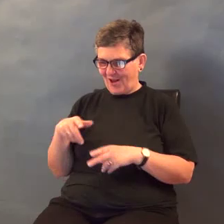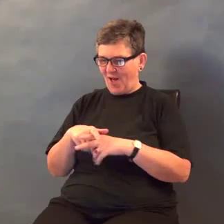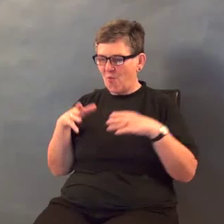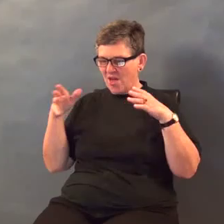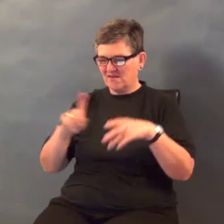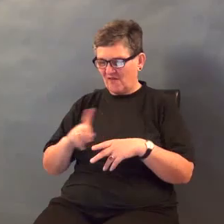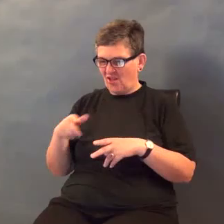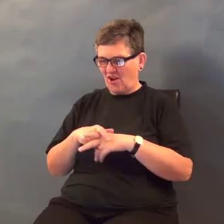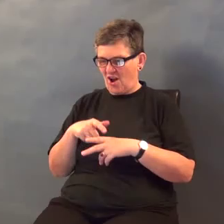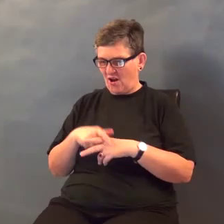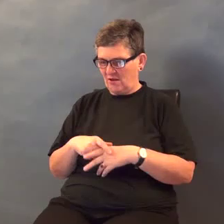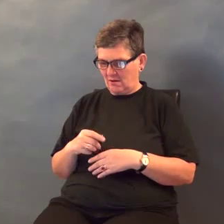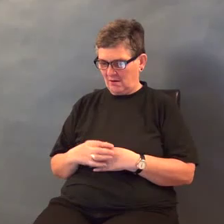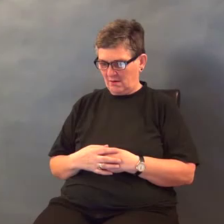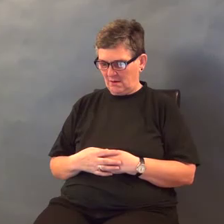Koń nie może być na ulicy.